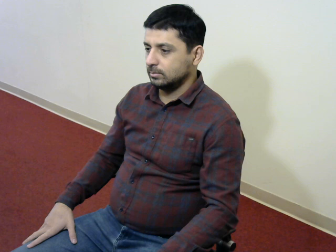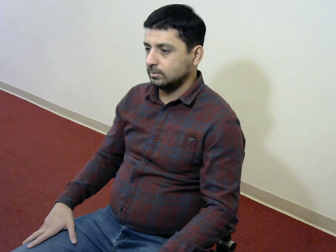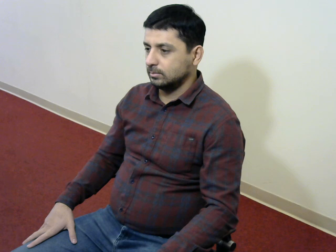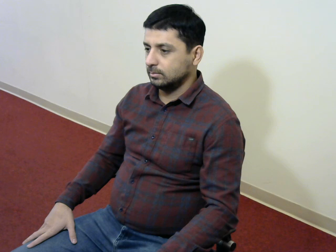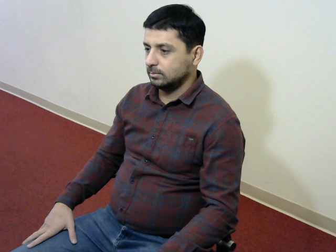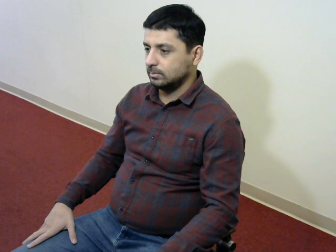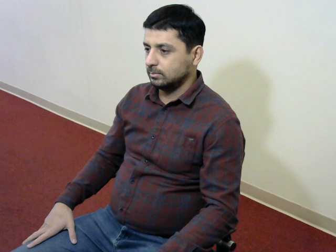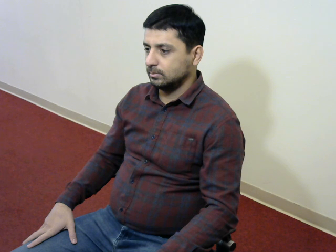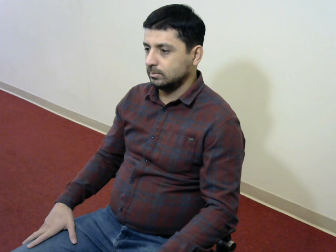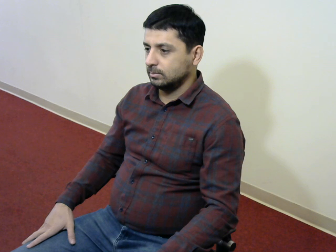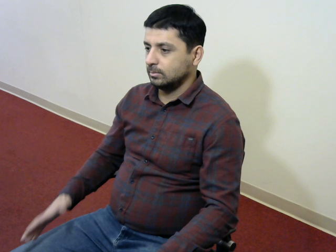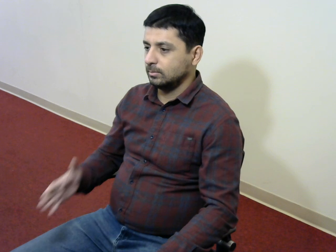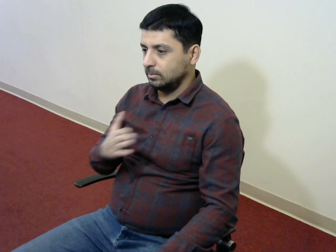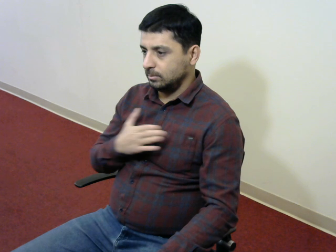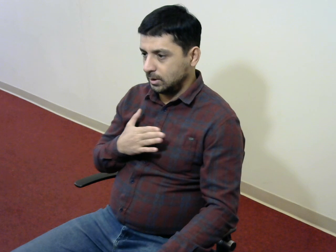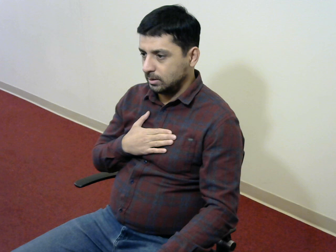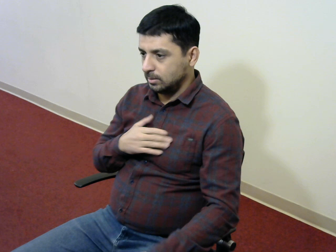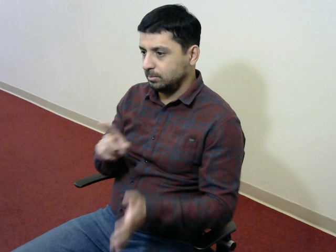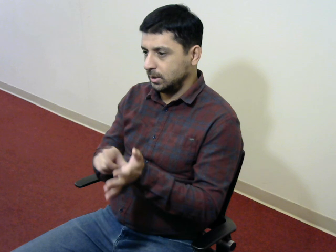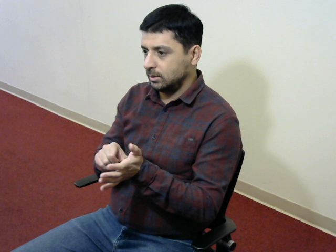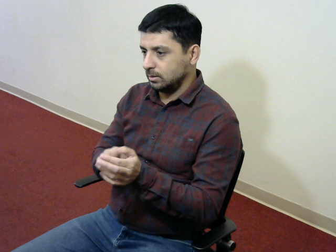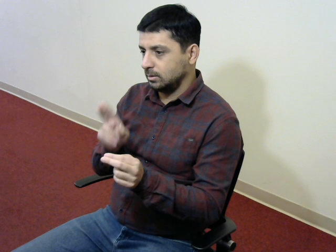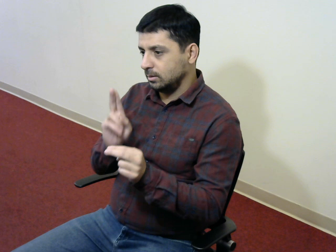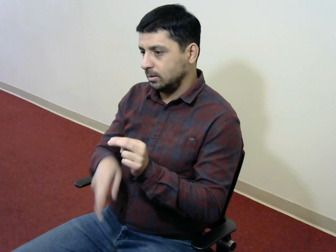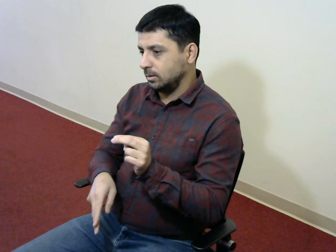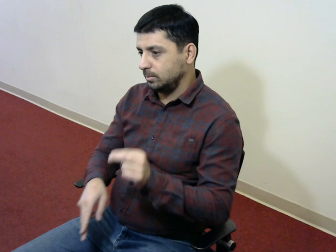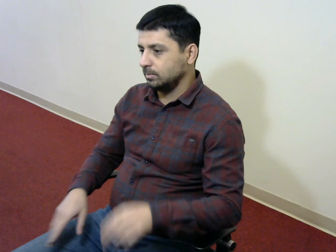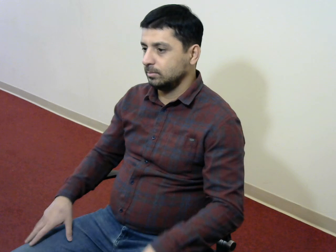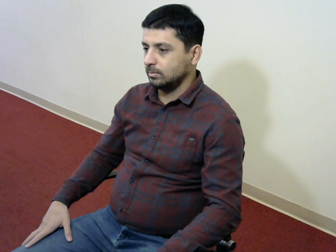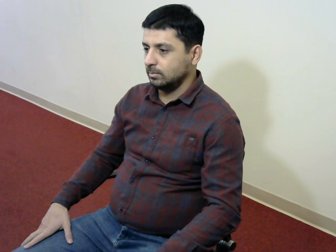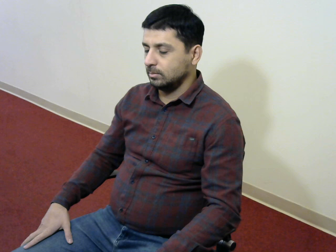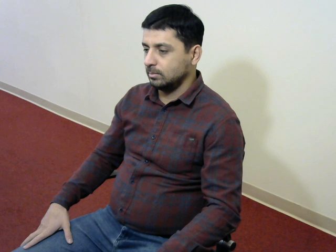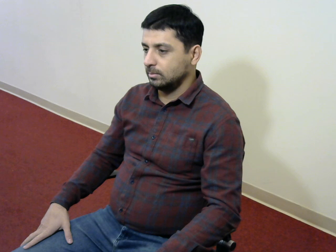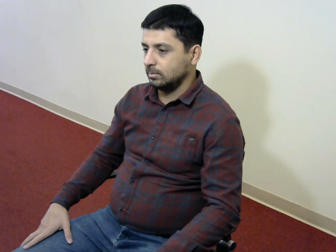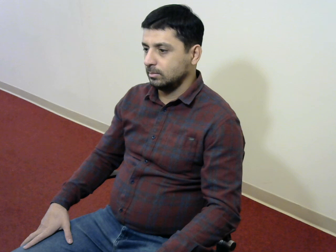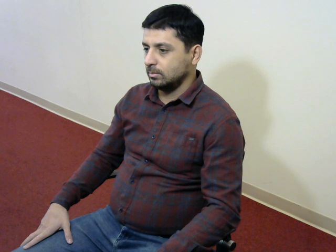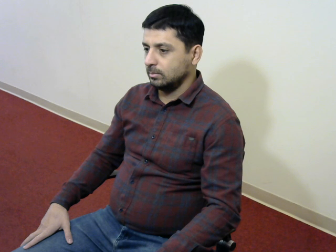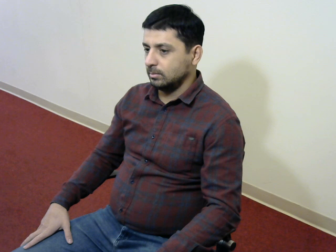Mənim pensiyamı kəsiblər